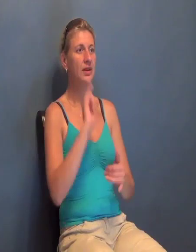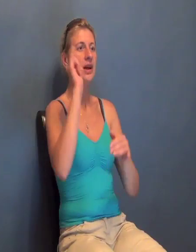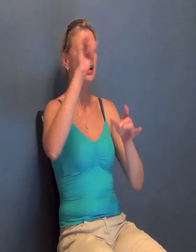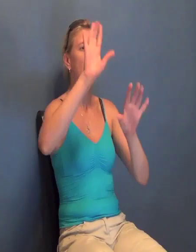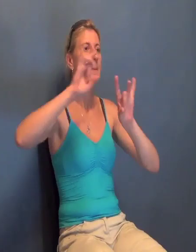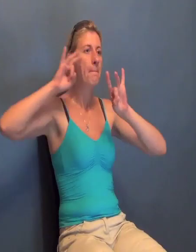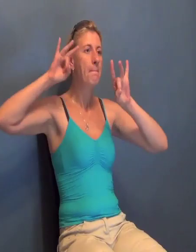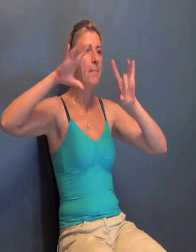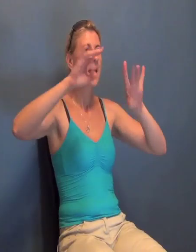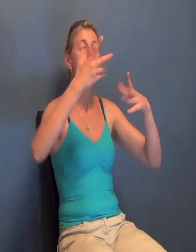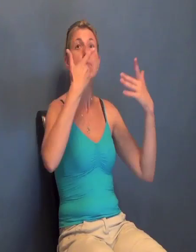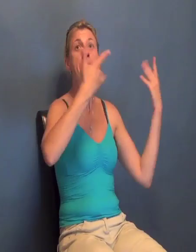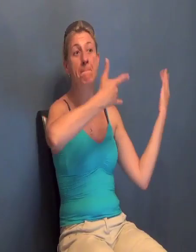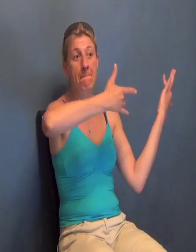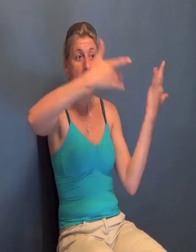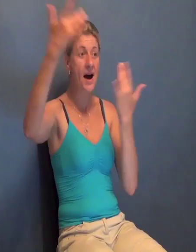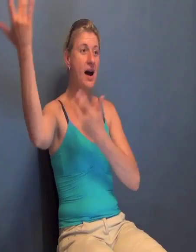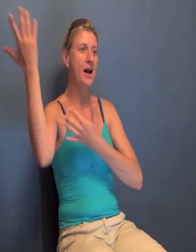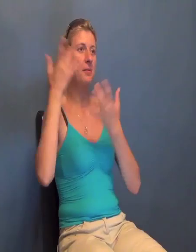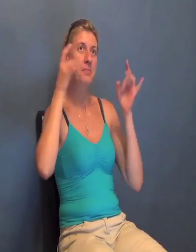I biegać podczas pożaru.